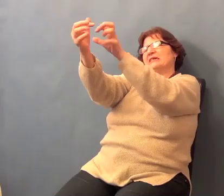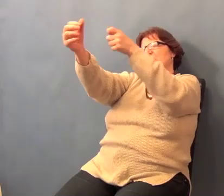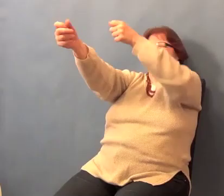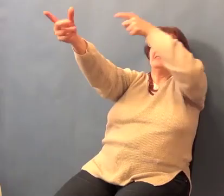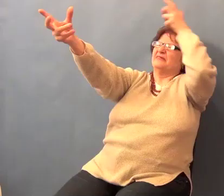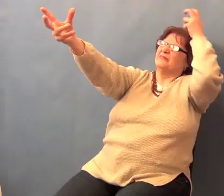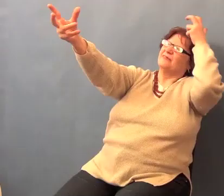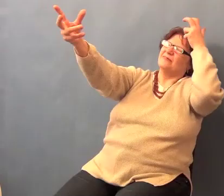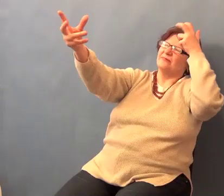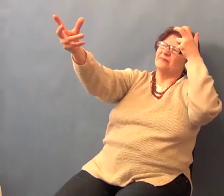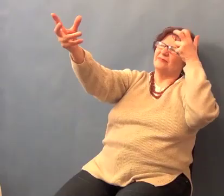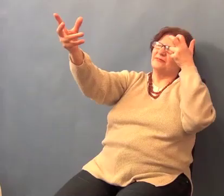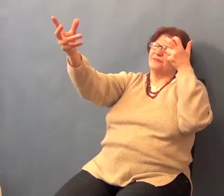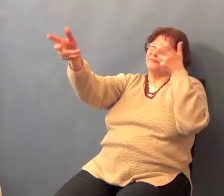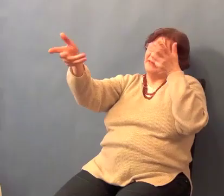Strzelił.